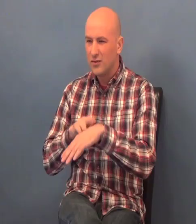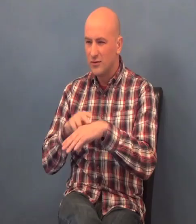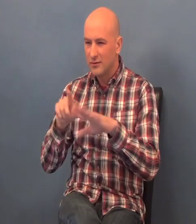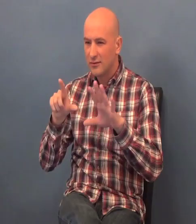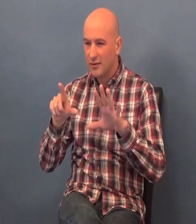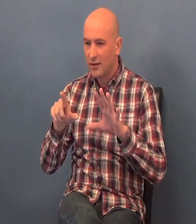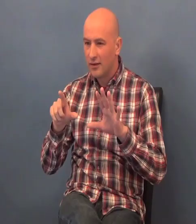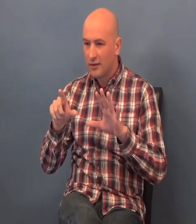O siódmej...